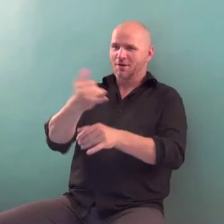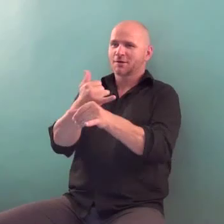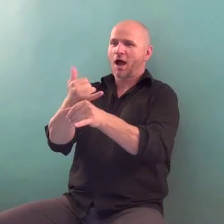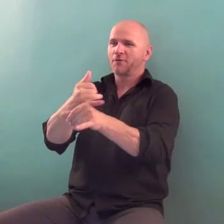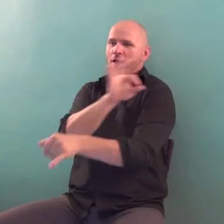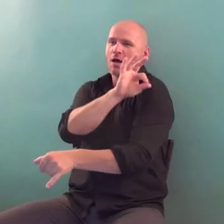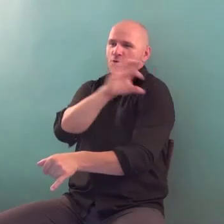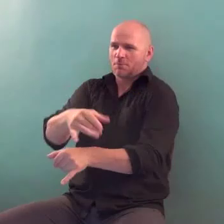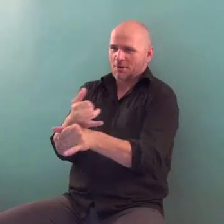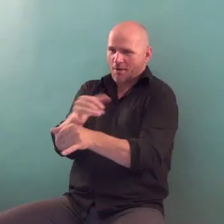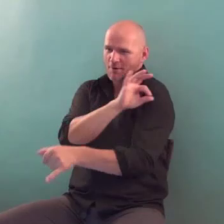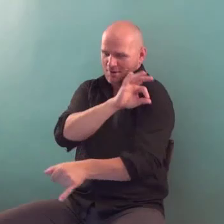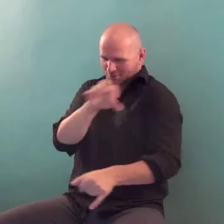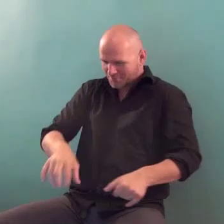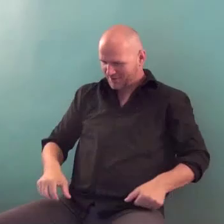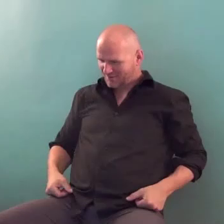W kawiarni dla gejów.